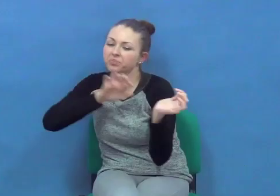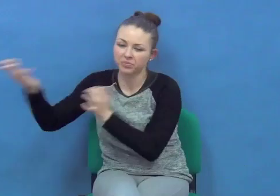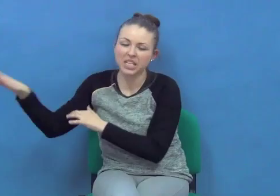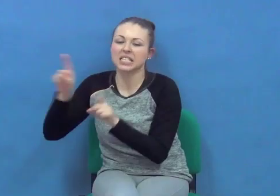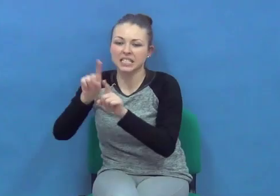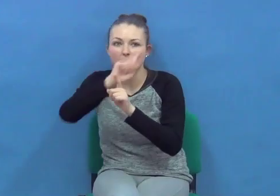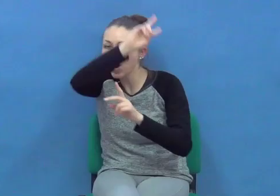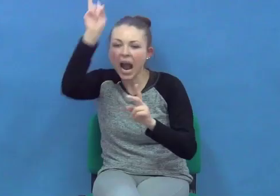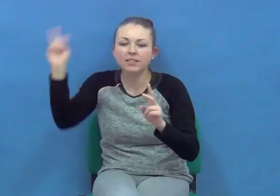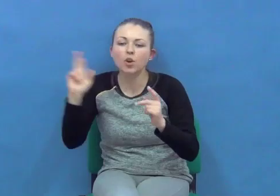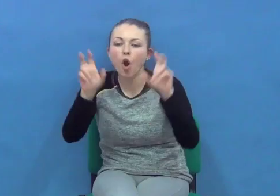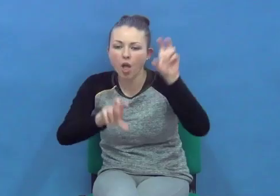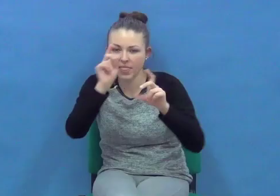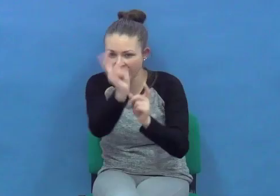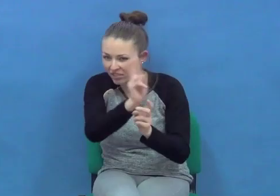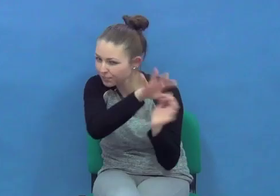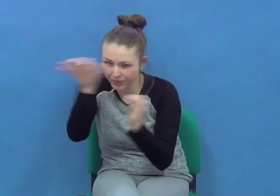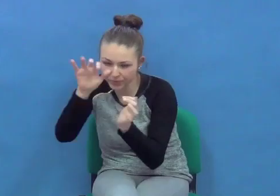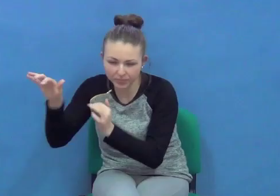Tak samo każdy z pokoju hotelowego powinien wyjść na zewnątrz.